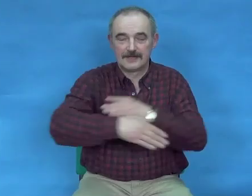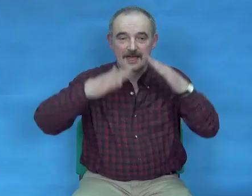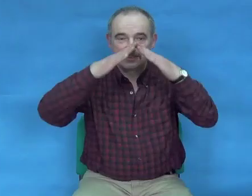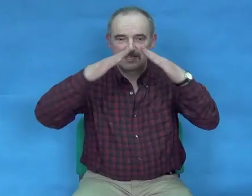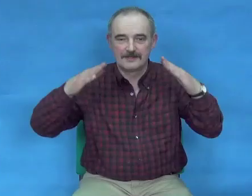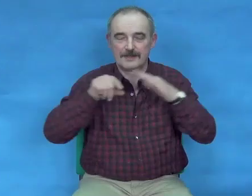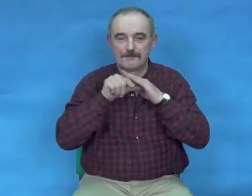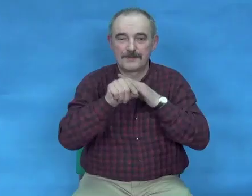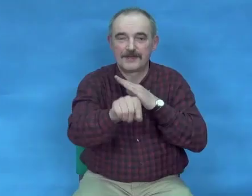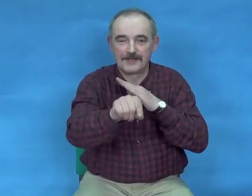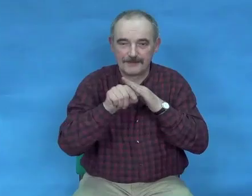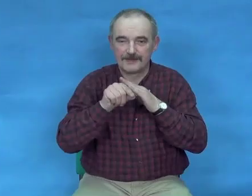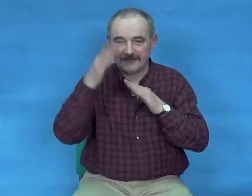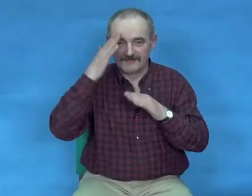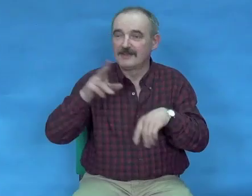W domku jest ptaszek.